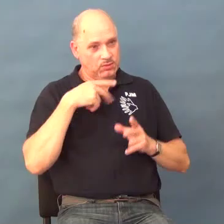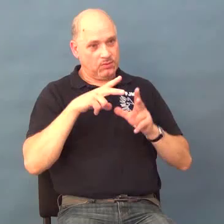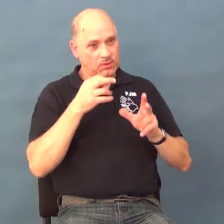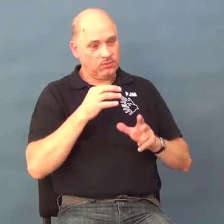Super.